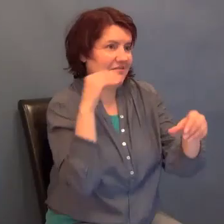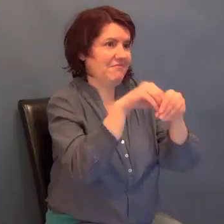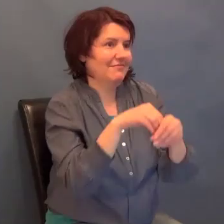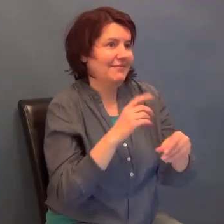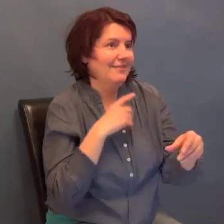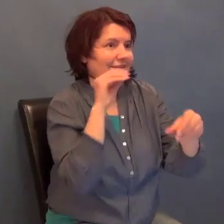Mogę się dołączyć.